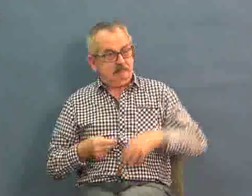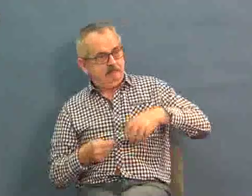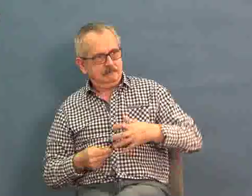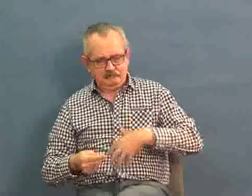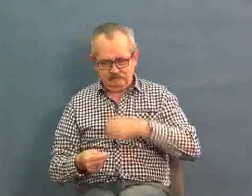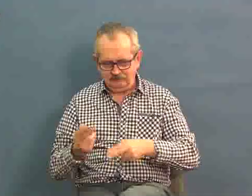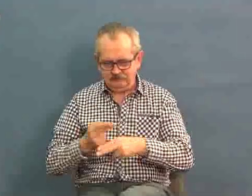Oddaje całą resztę, nic nie bierze.